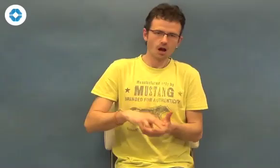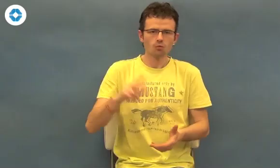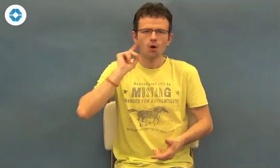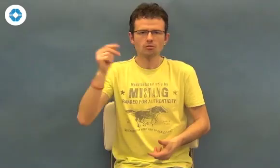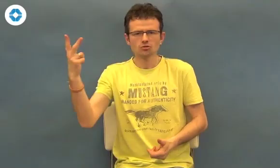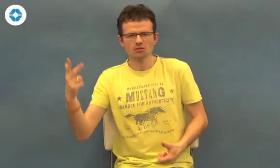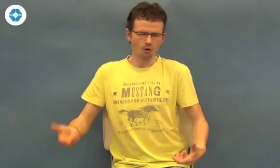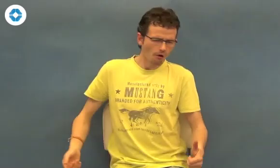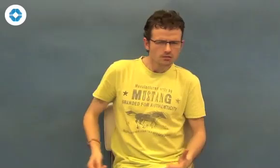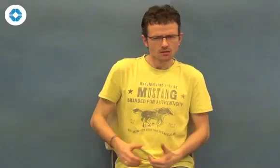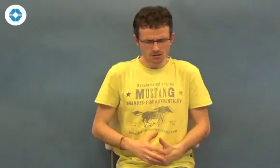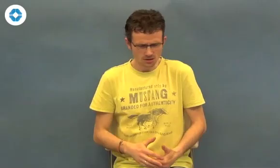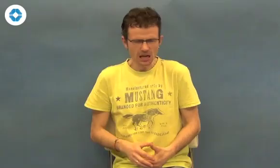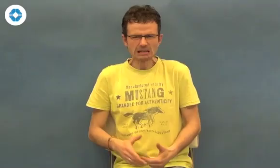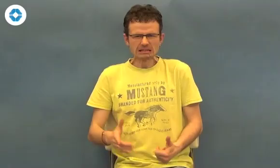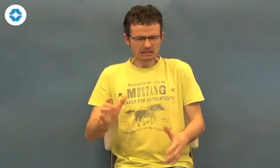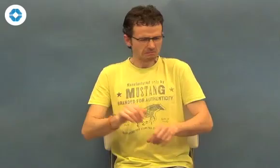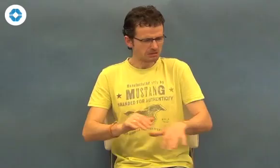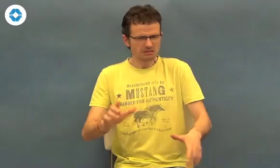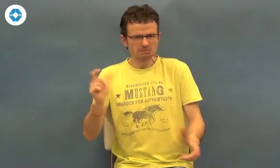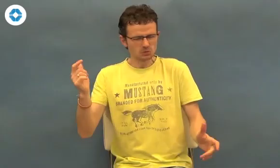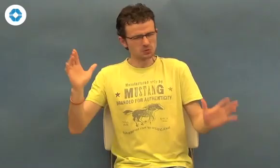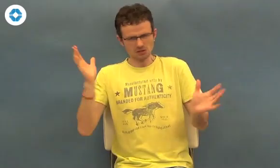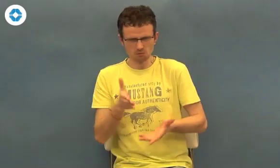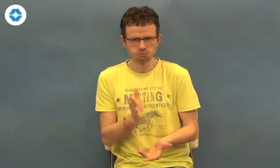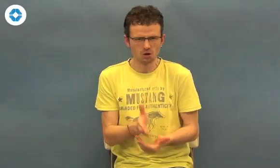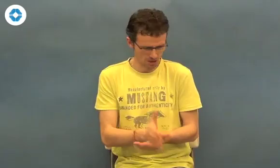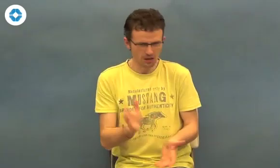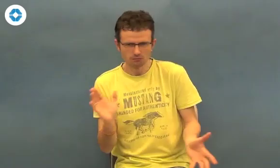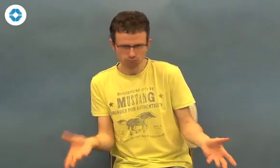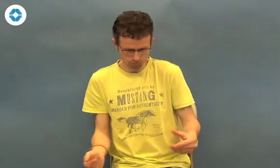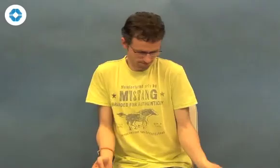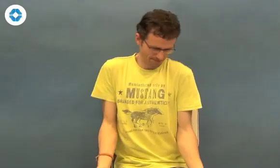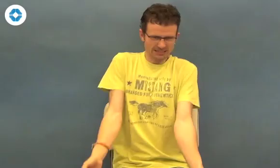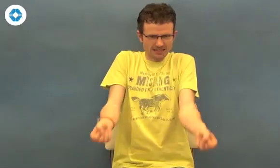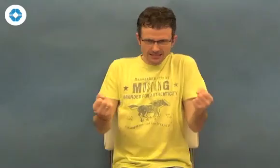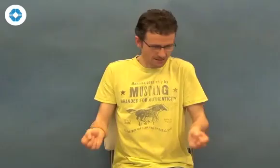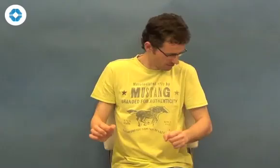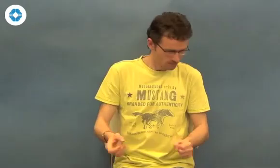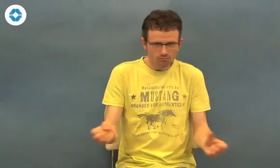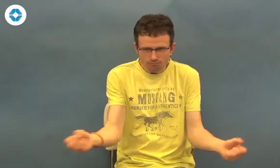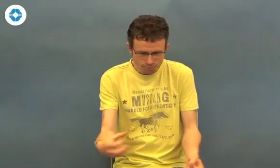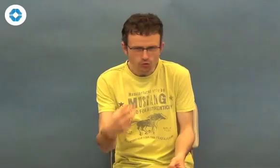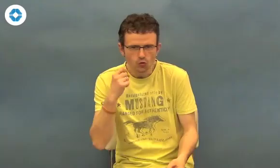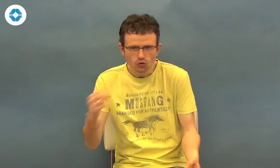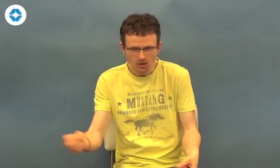Trzy idące osoby zobaczyły rozsypane gruszki i zaoferowały swoją pomoc, postawiły kosz i pomogły zbierać gruszki.